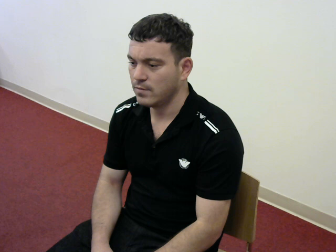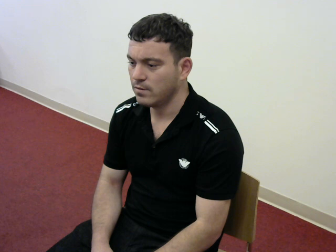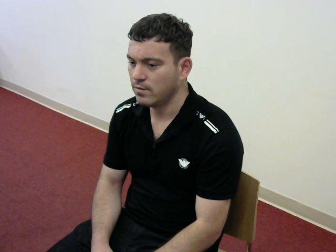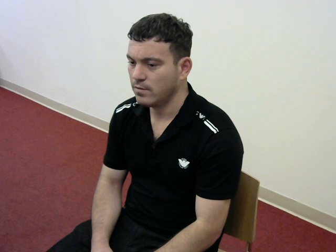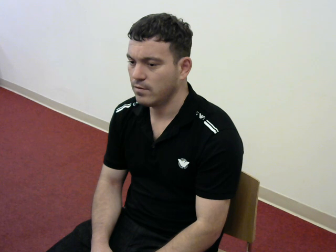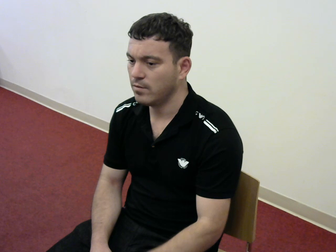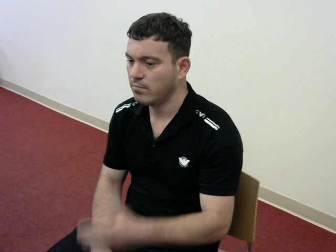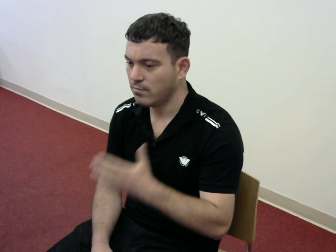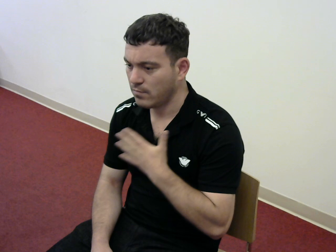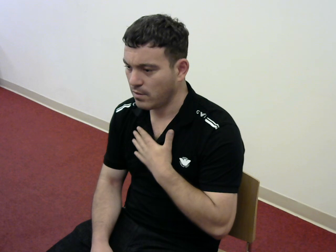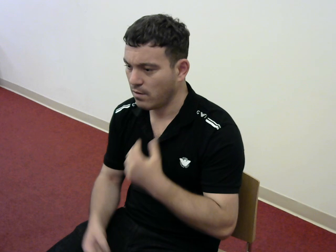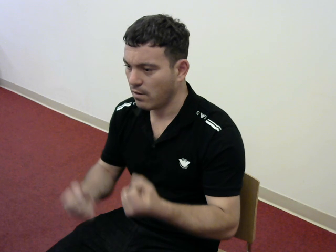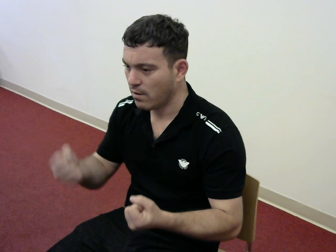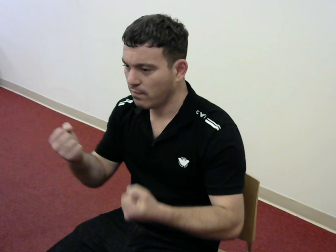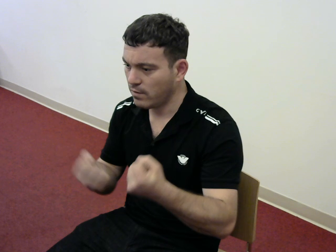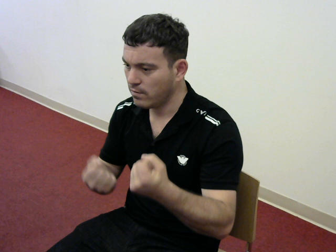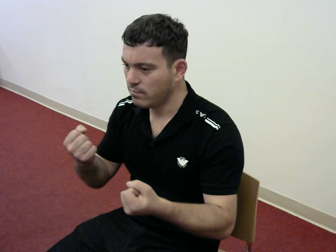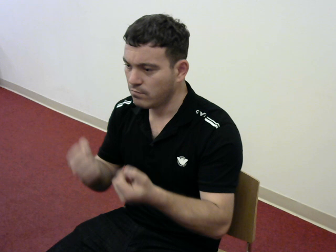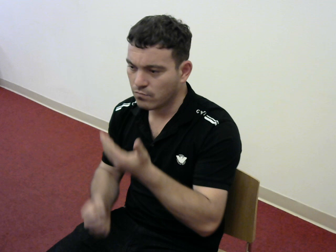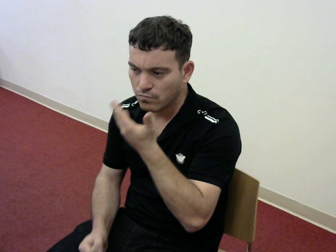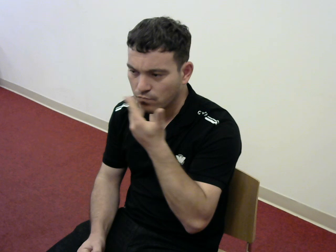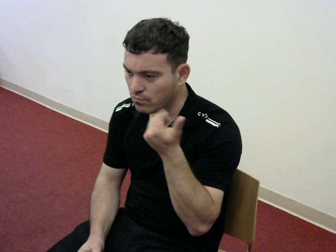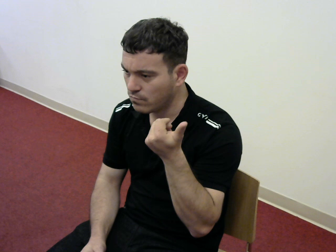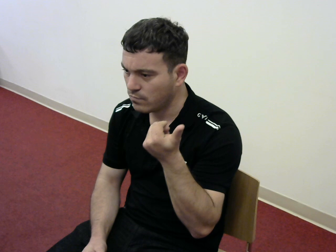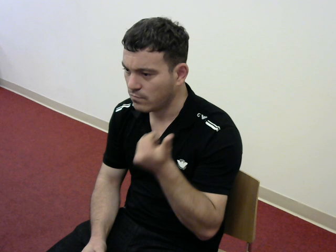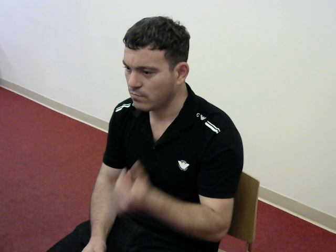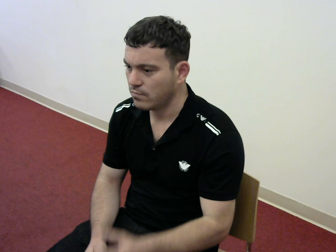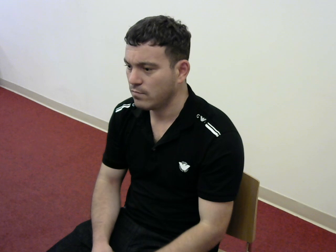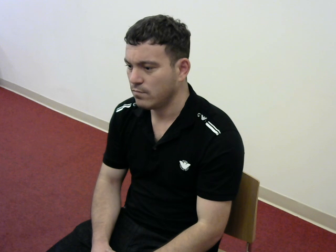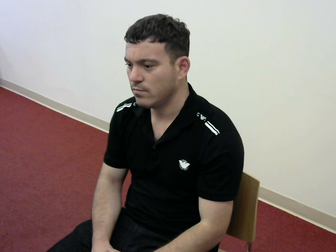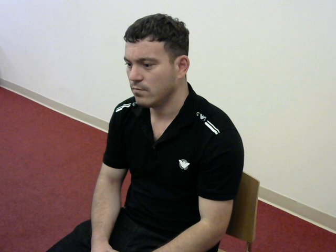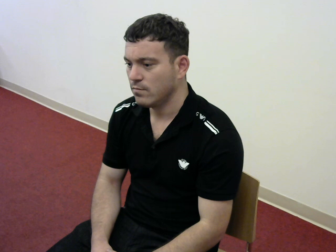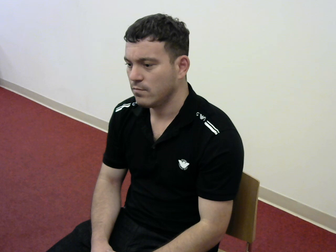Mənim avtomobilim yoxdur